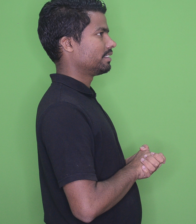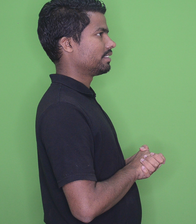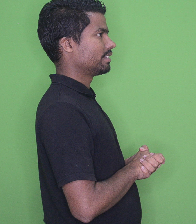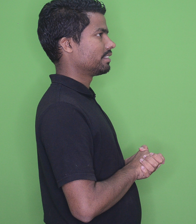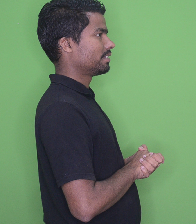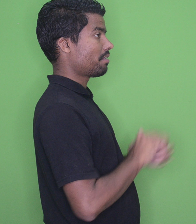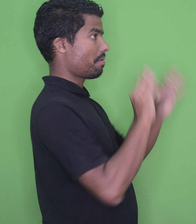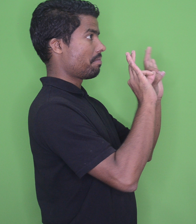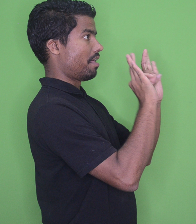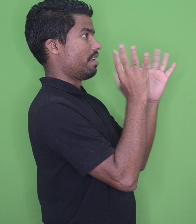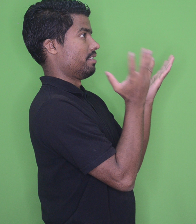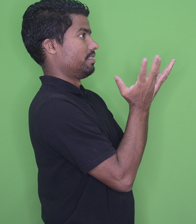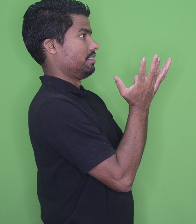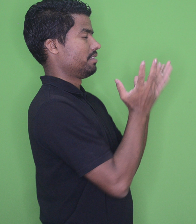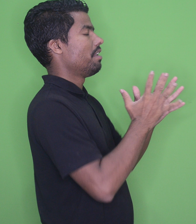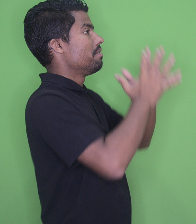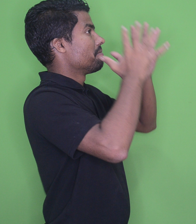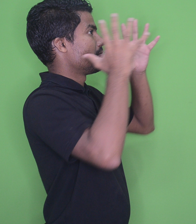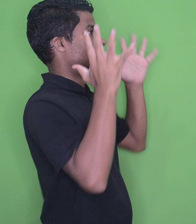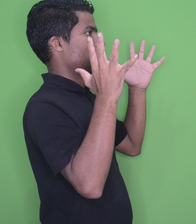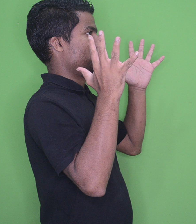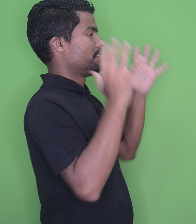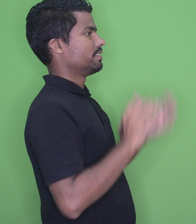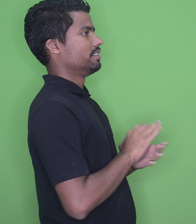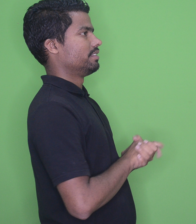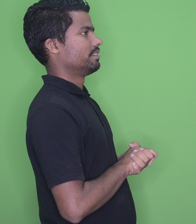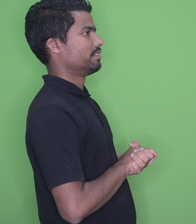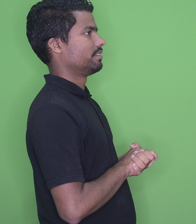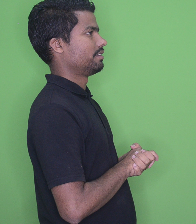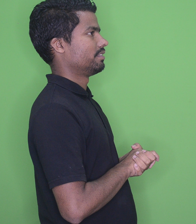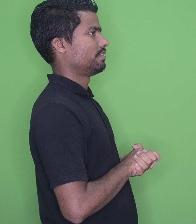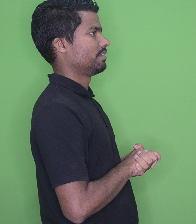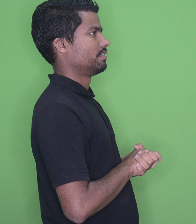familly is big